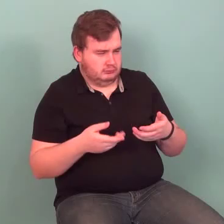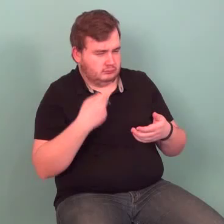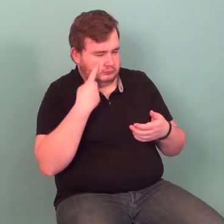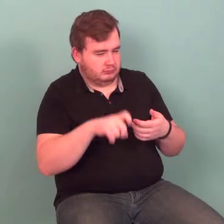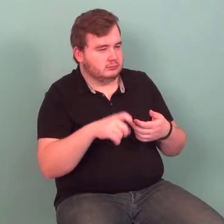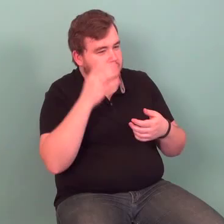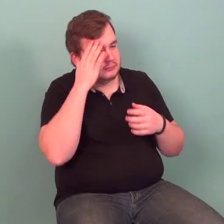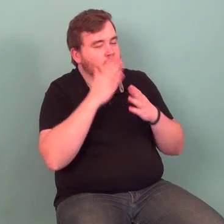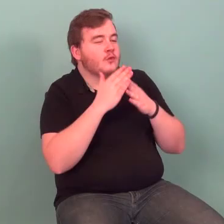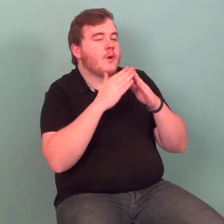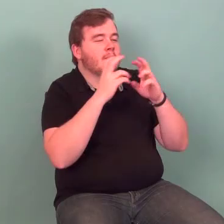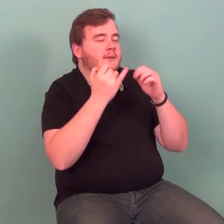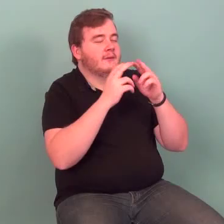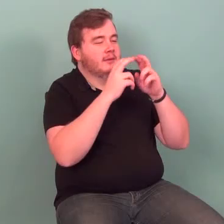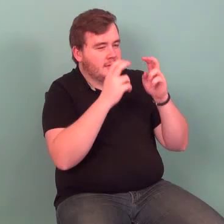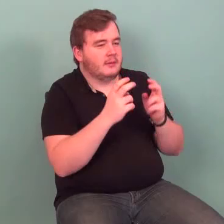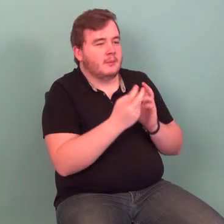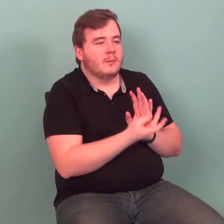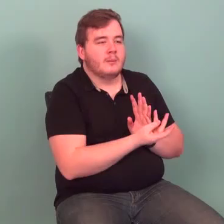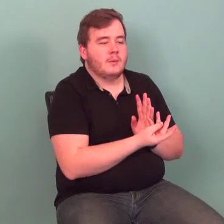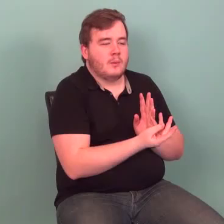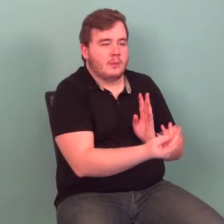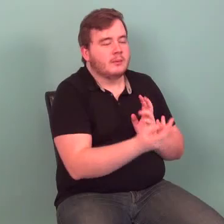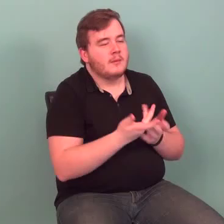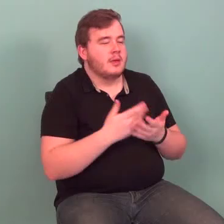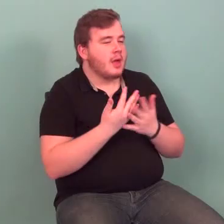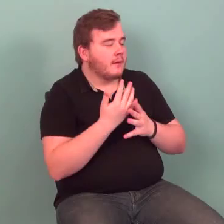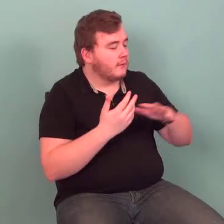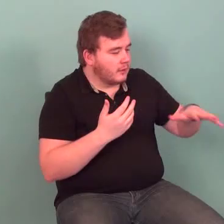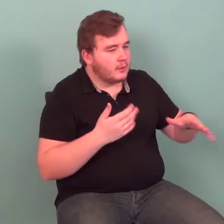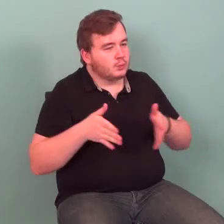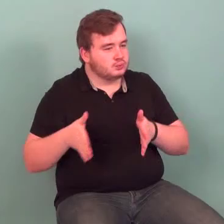Wiesz, każdy dom, willa ma płot oddzielający trawnik od ulicy.